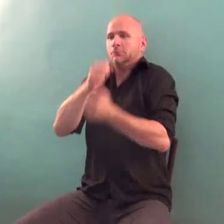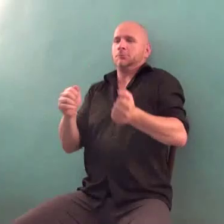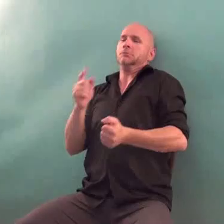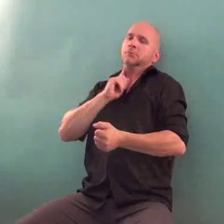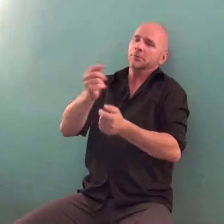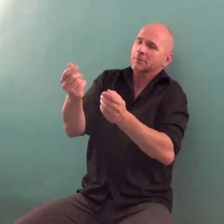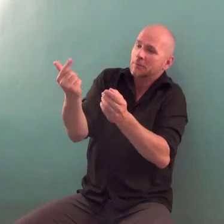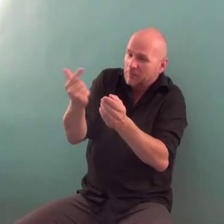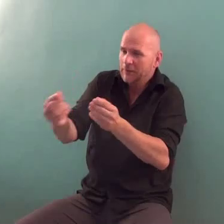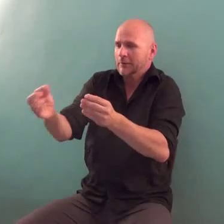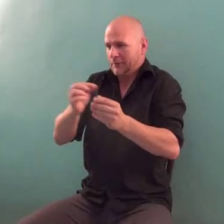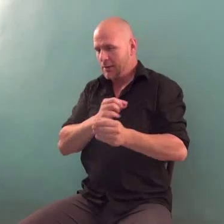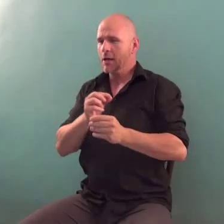Bierze pieniądze, dwa złote.